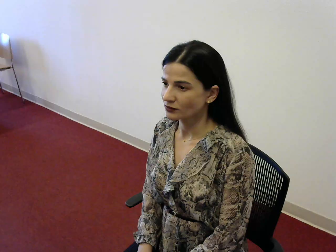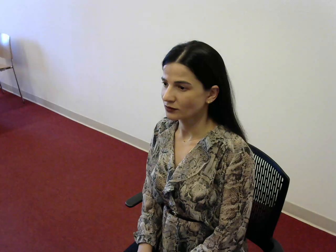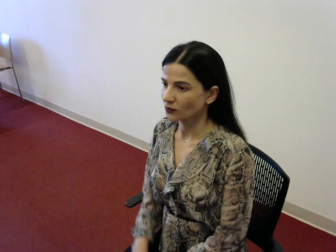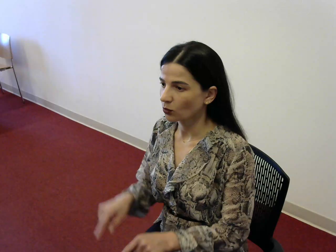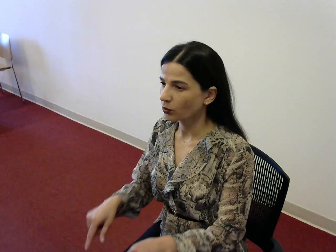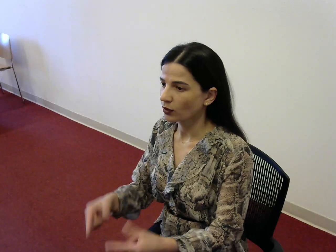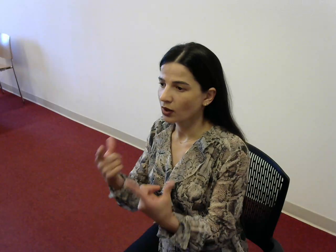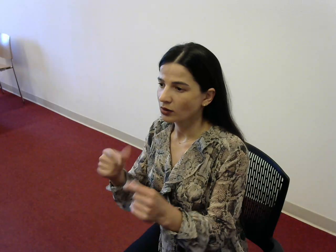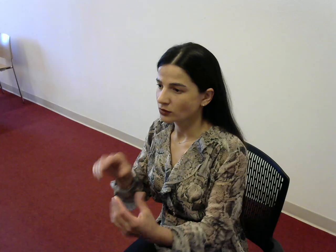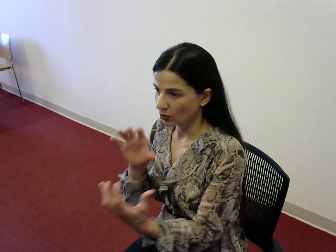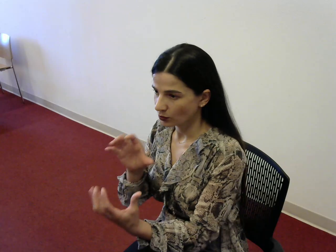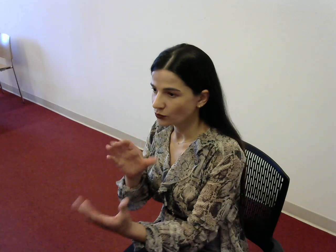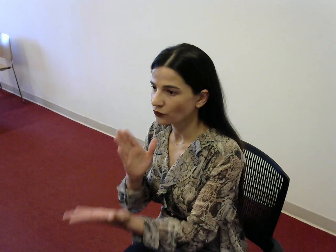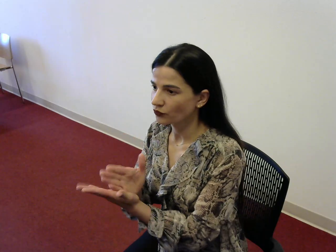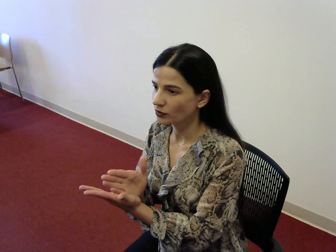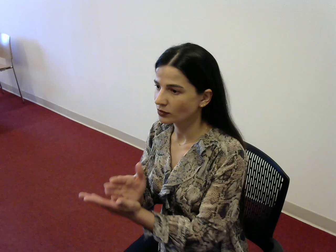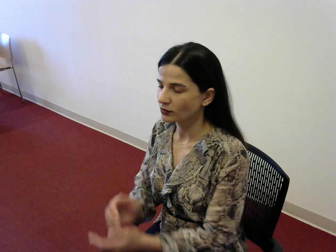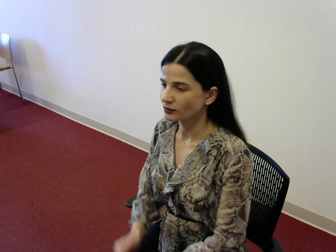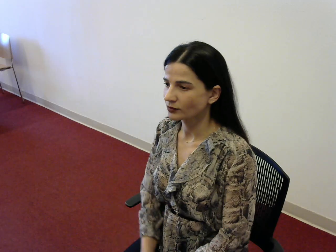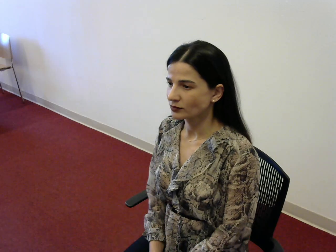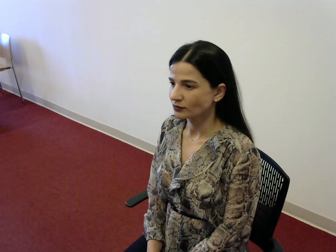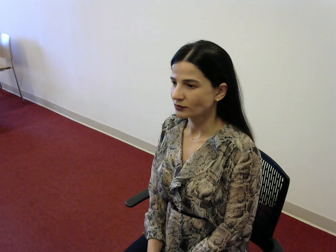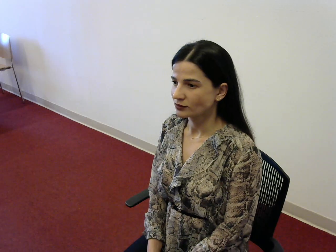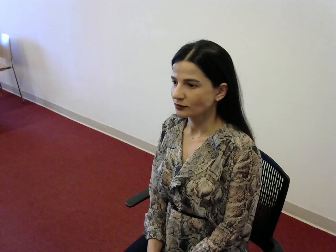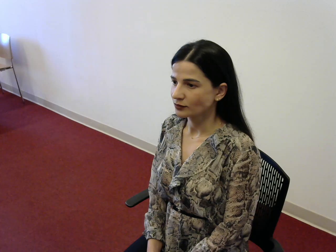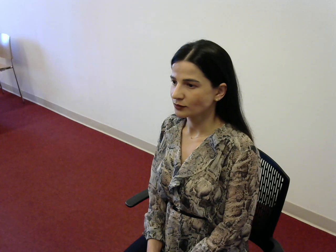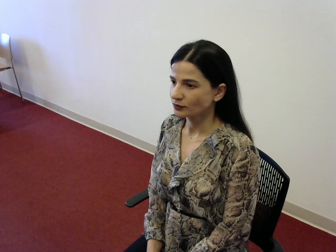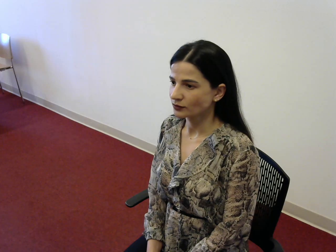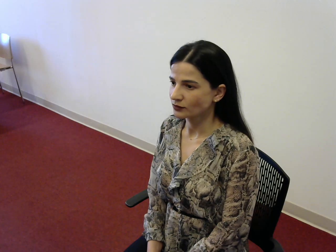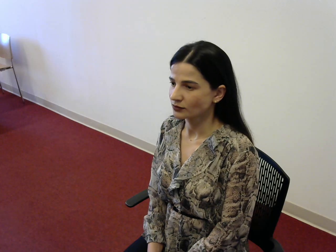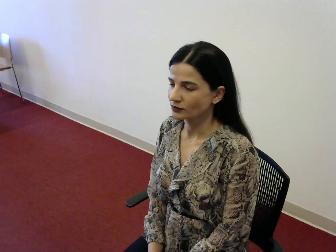Burda harda avtobus var?